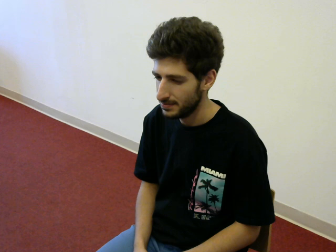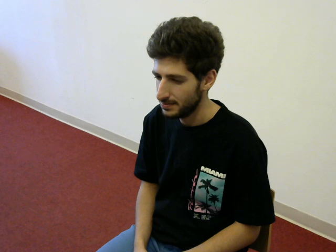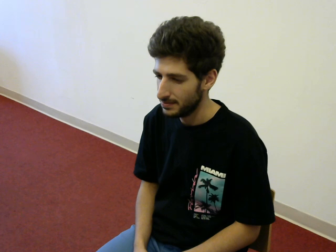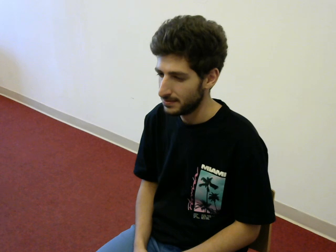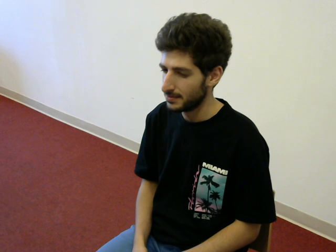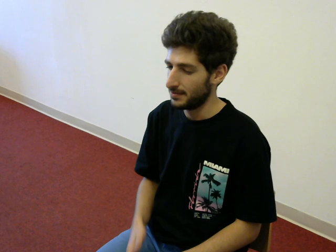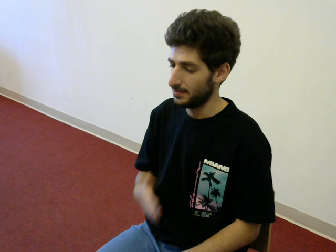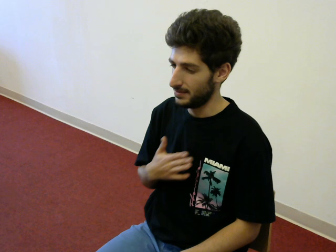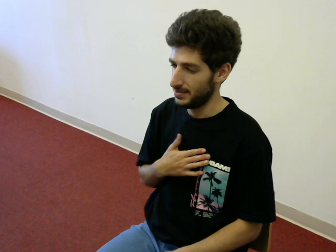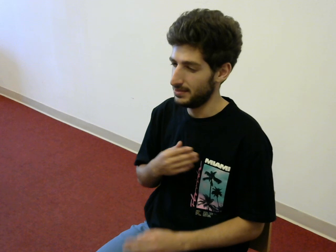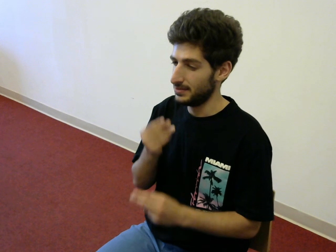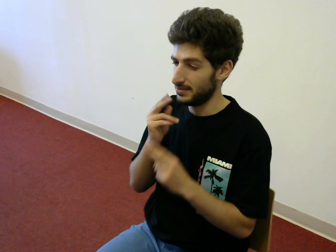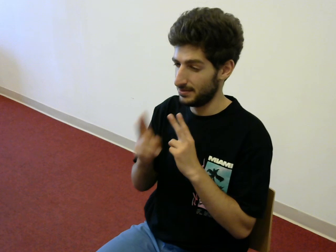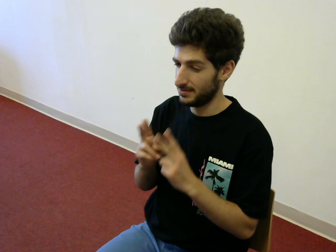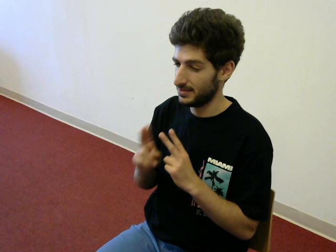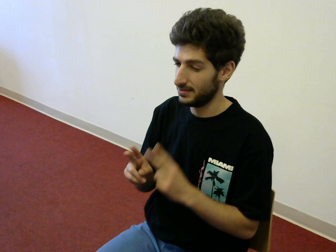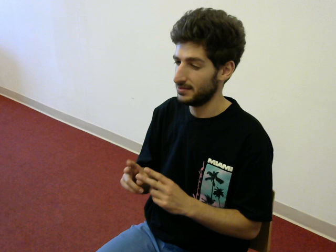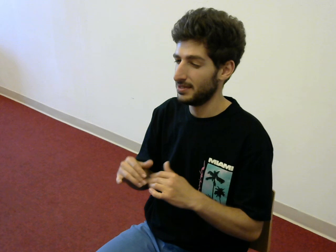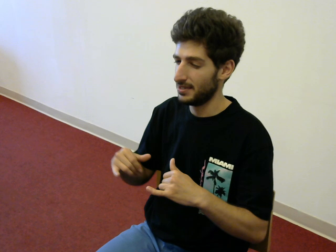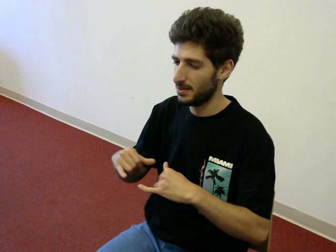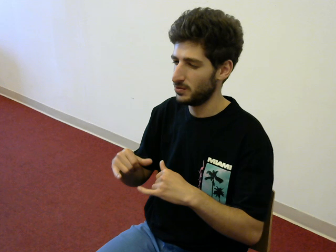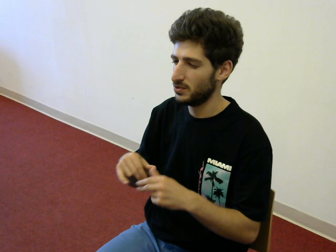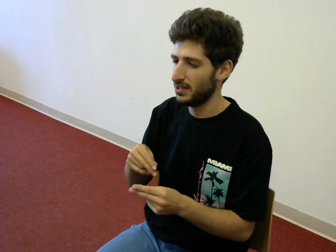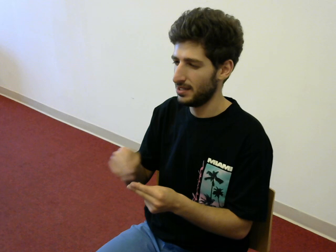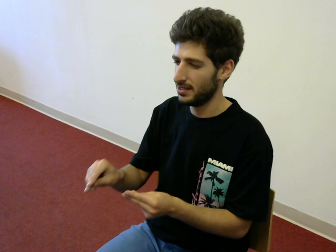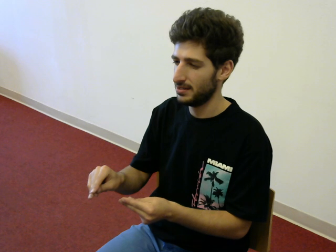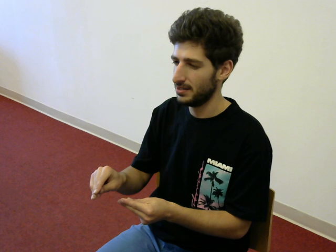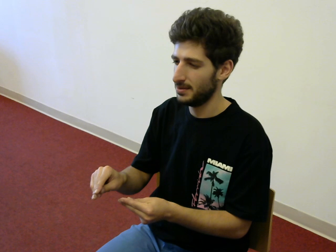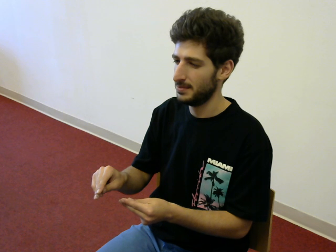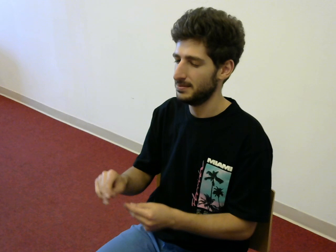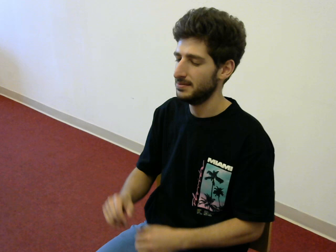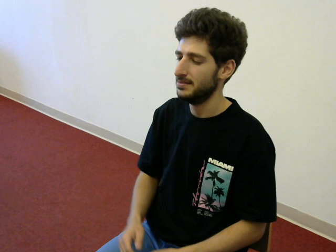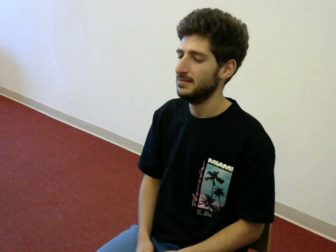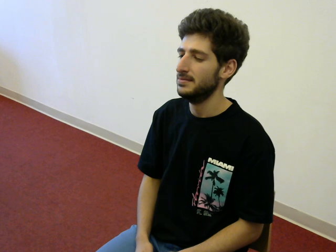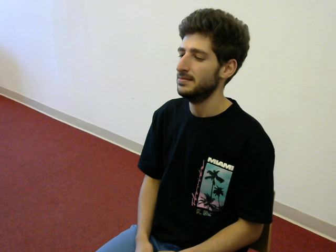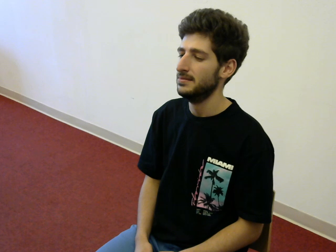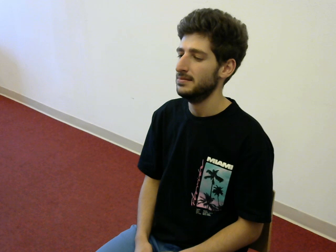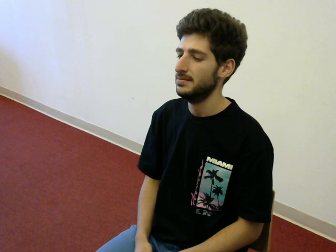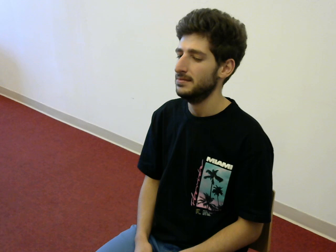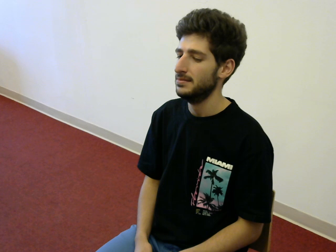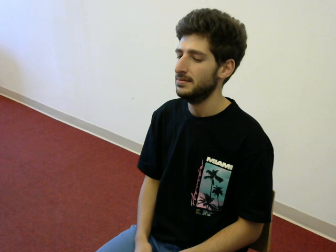Mən mətbəx üçün qab almalıyam